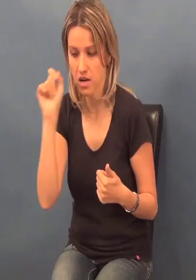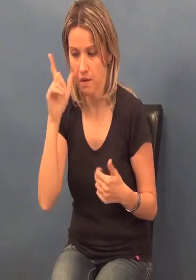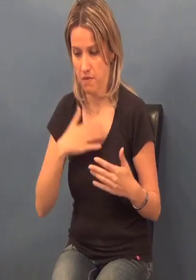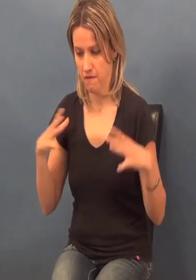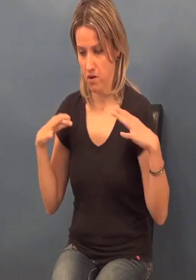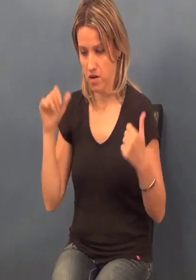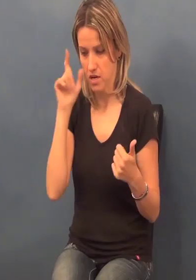Rano mam wolne.